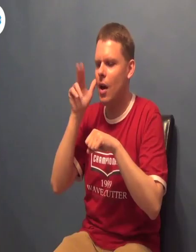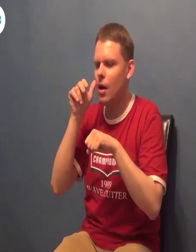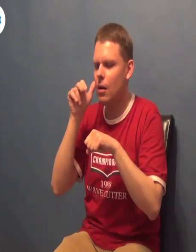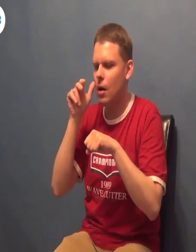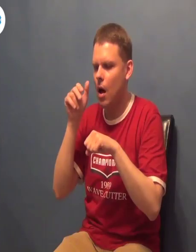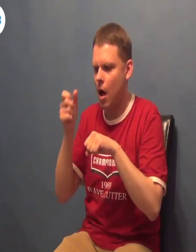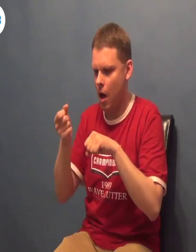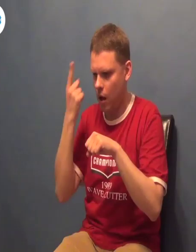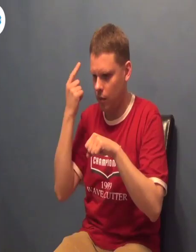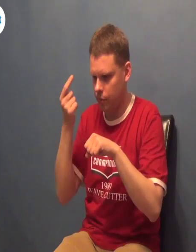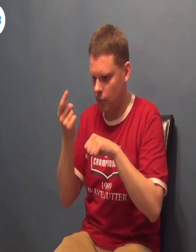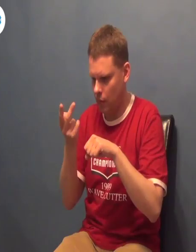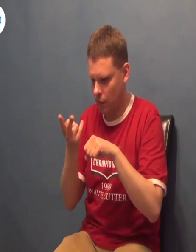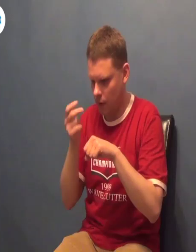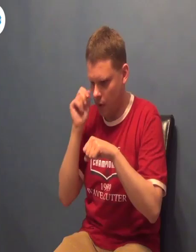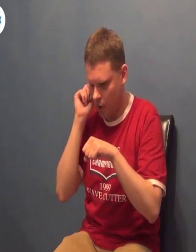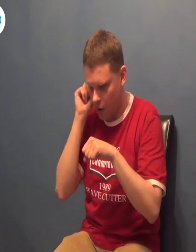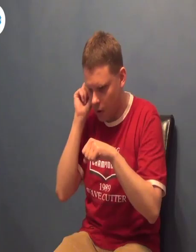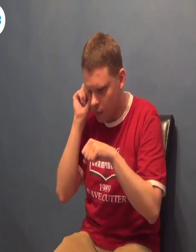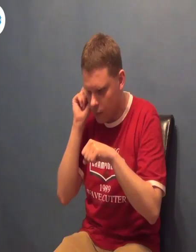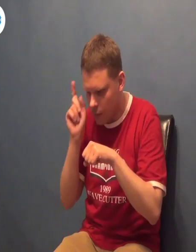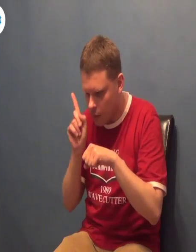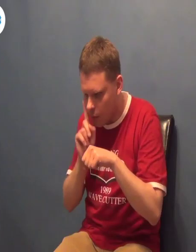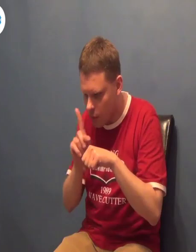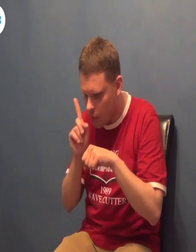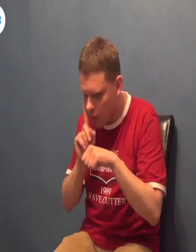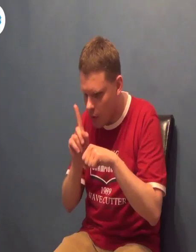Ale dziwne, bo są ich dwie: dziewczyna i chłopak.